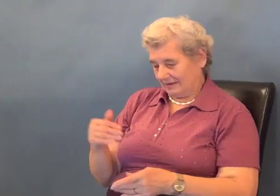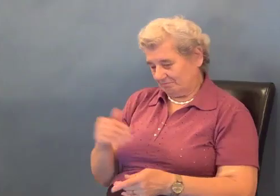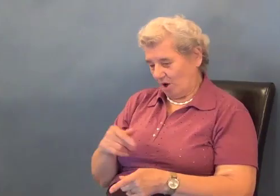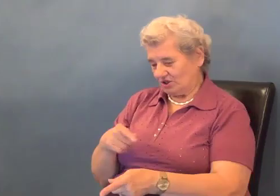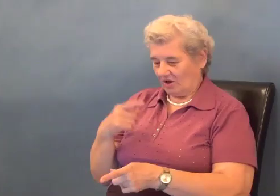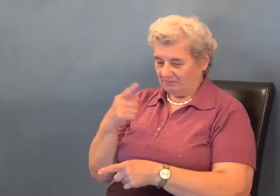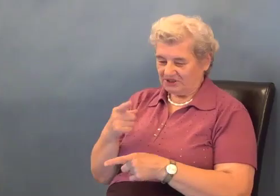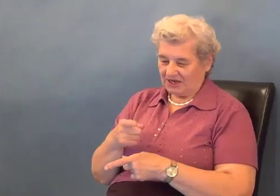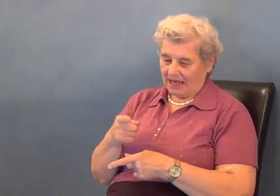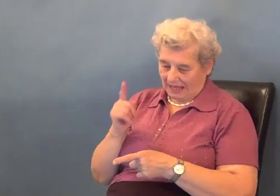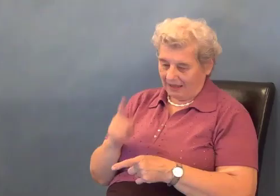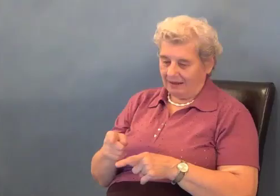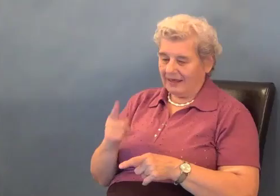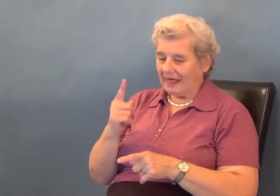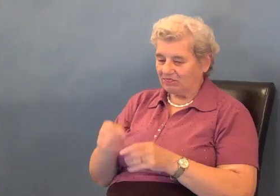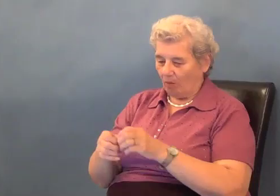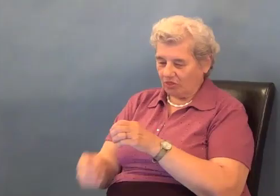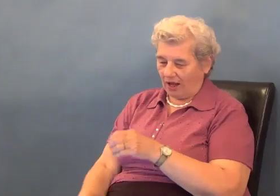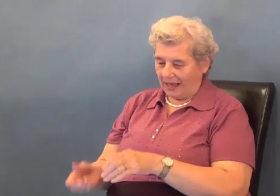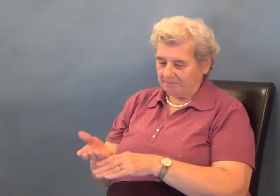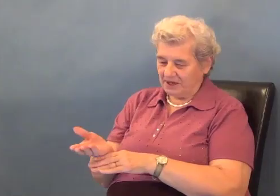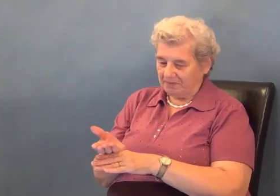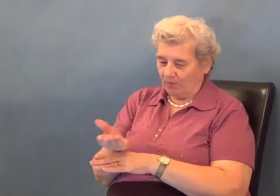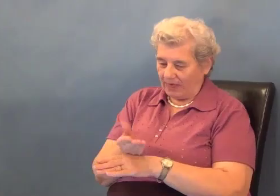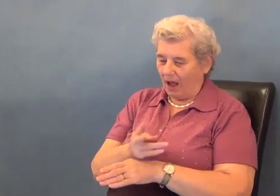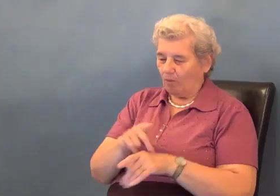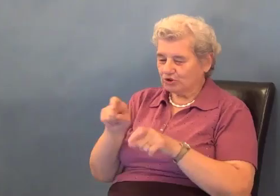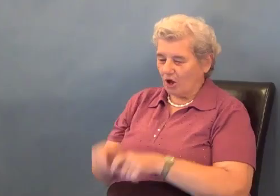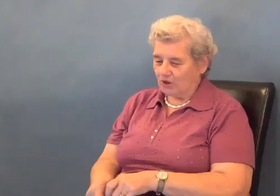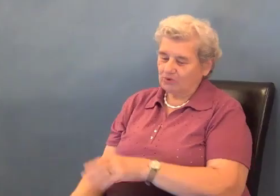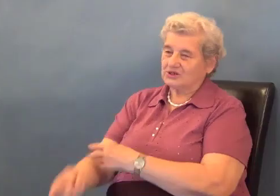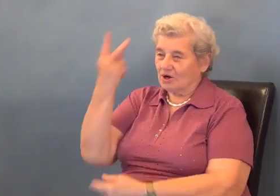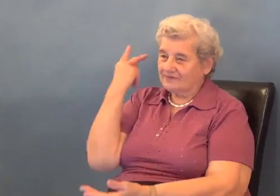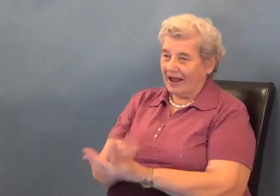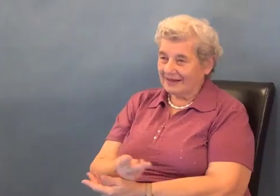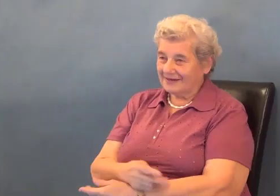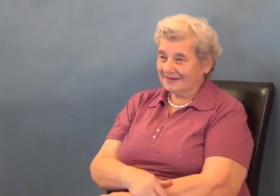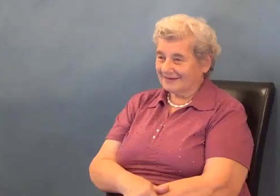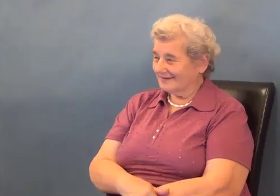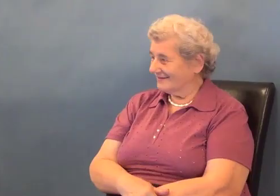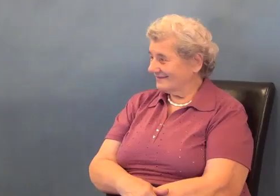Może on myśli, że gdy przepiłuje jedną nogę, to inni usiądą i upadną.